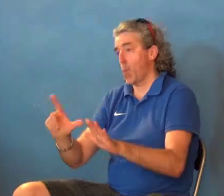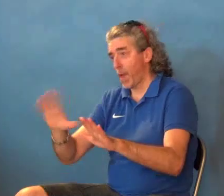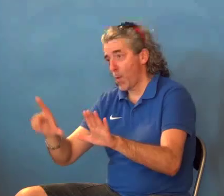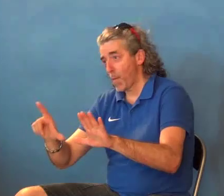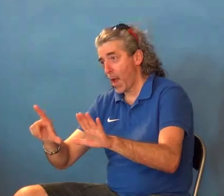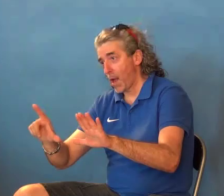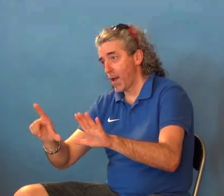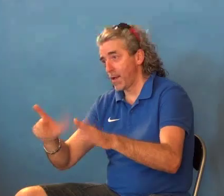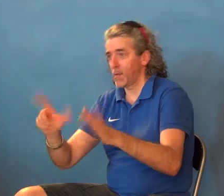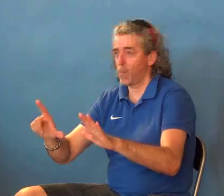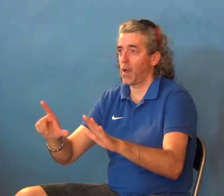Ty o siódmej?